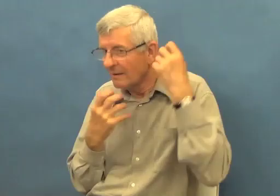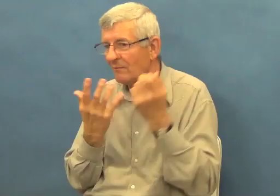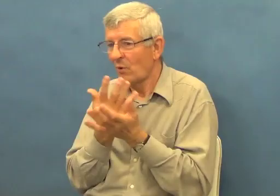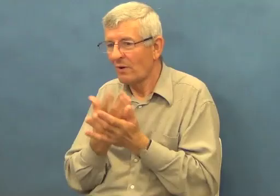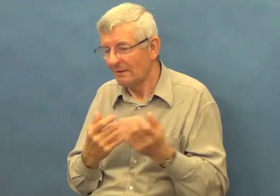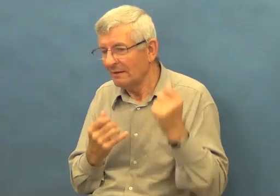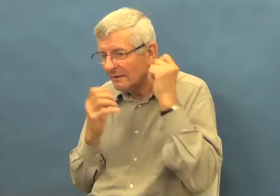Chłopiec pomaga psu, niosąc go na plecach.